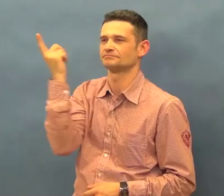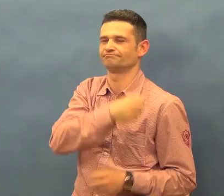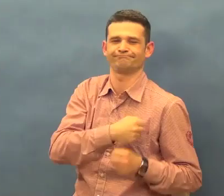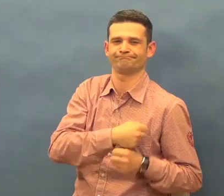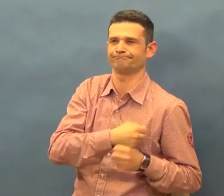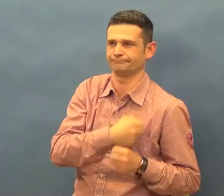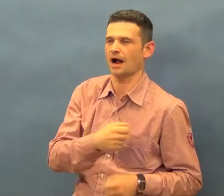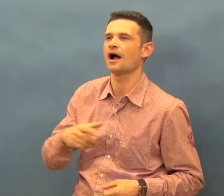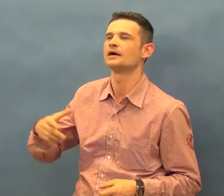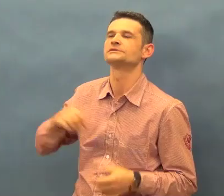Tata poszedł do pracy.